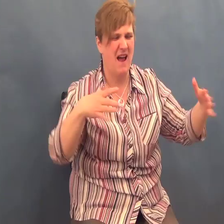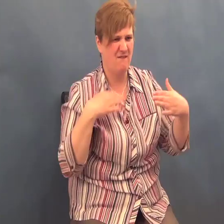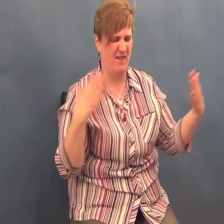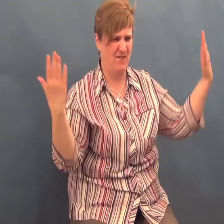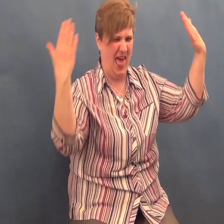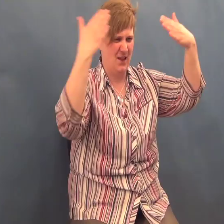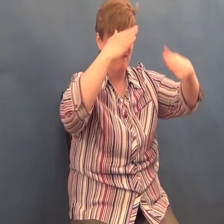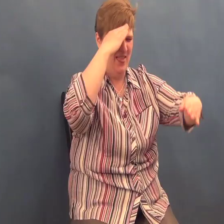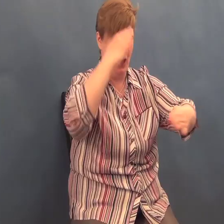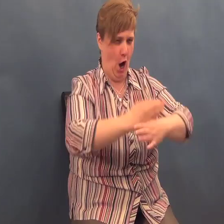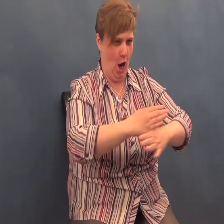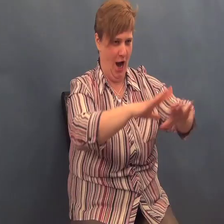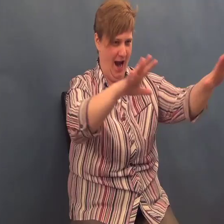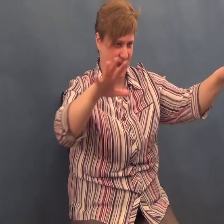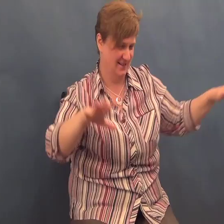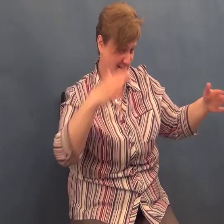Wieczorem, w nocy nadal pies oglądał żabę.